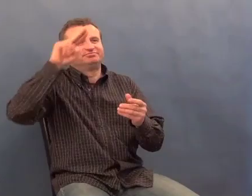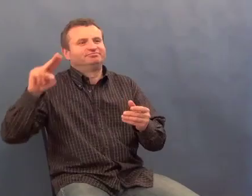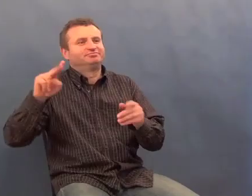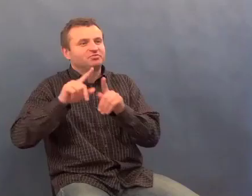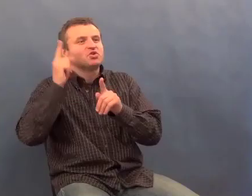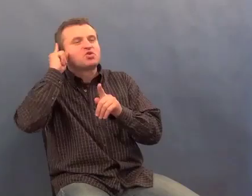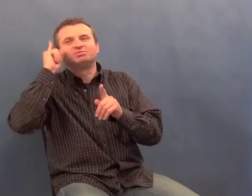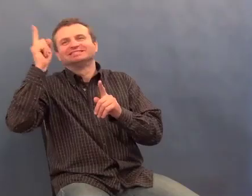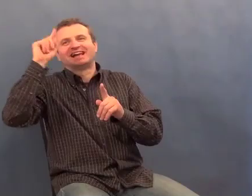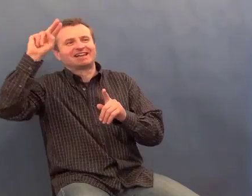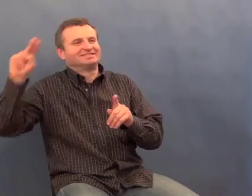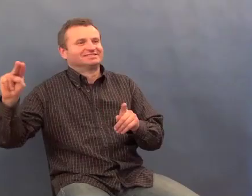Tak jak z telefonem komórkowym, jest znak zakazu przekreślony.